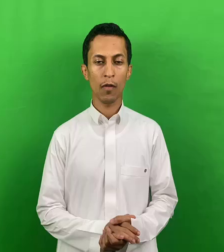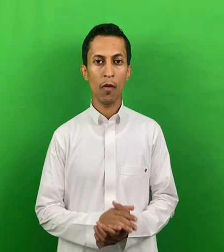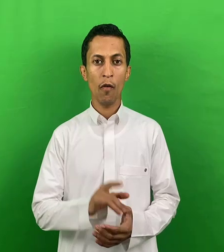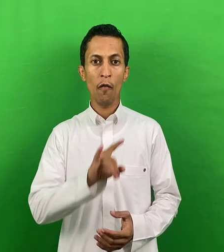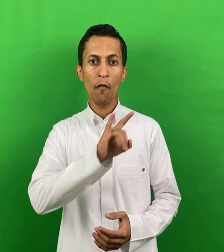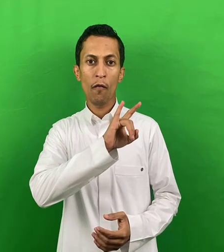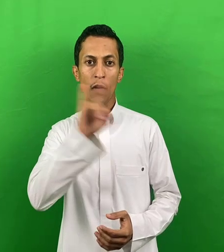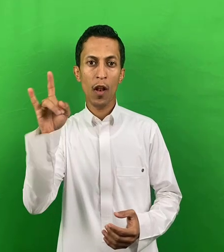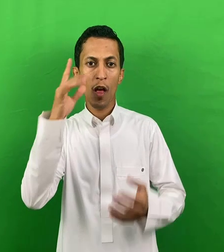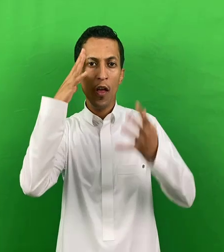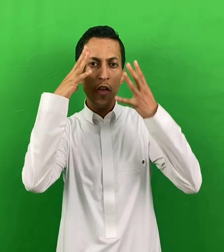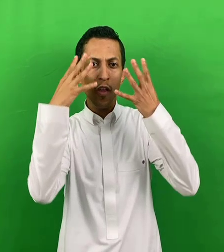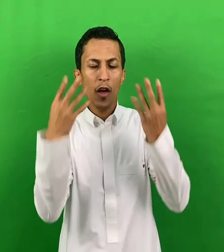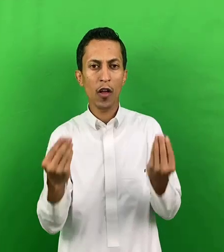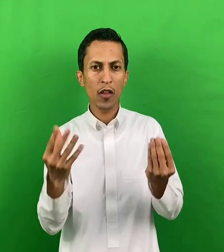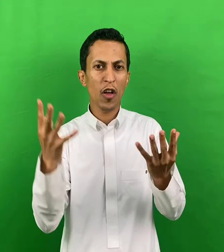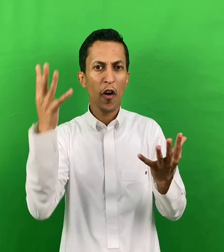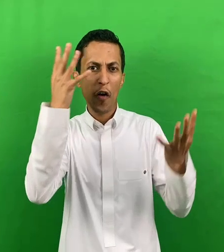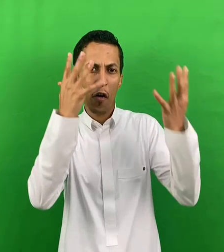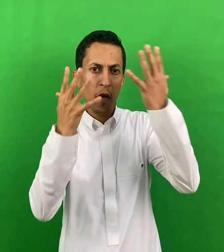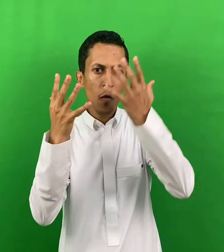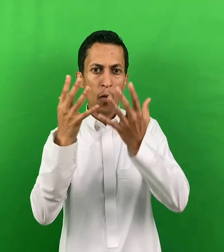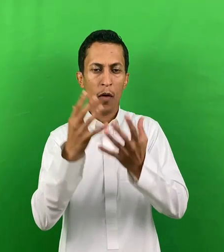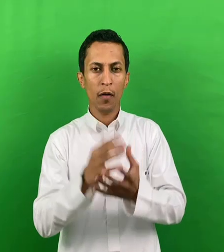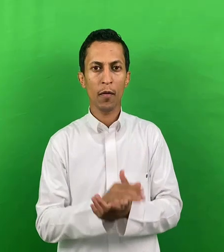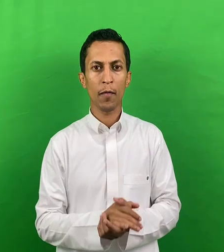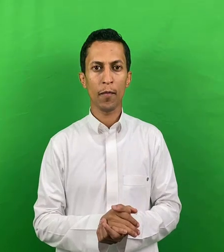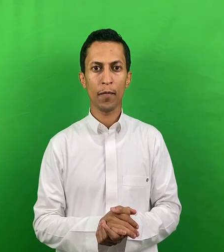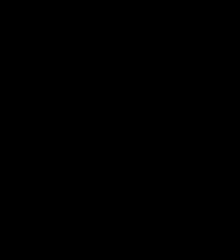لا يهدأ روعه